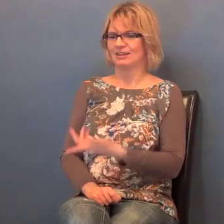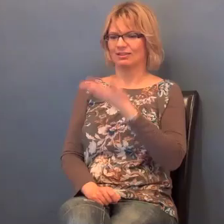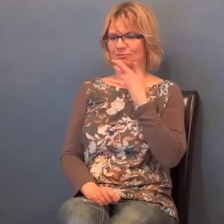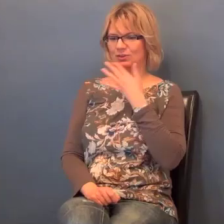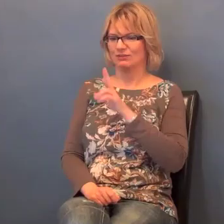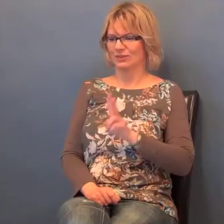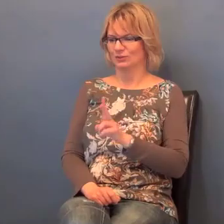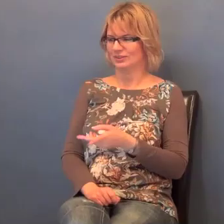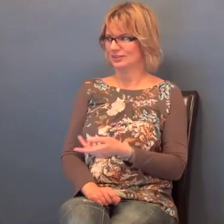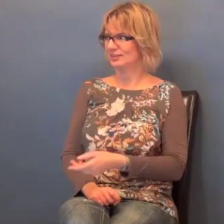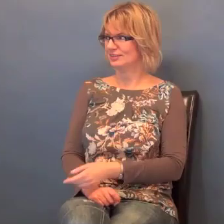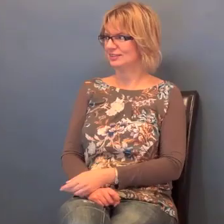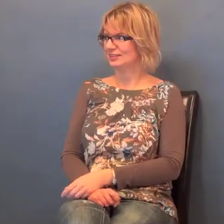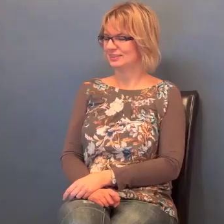A skąd! Nie mówiłam, że dwie godziny.